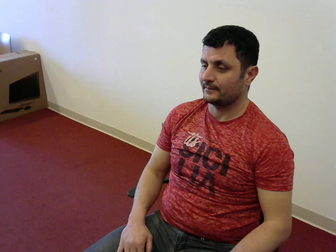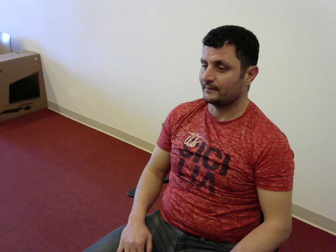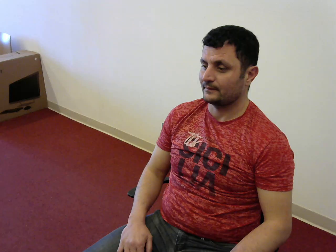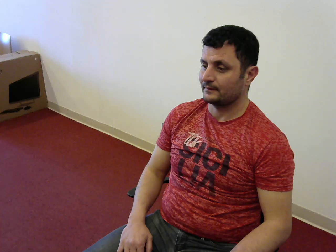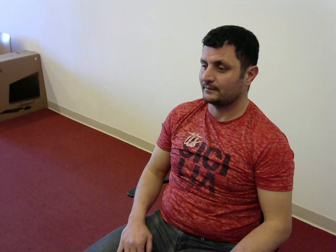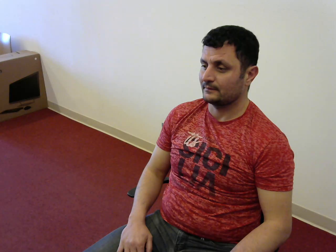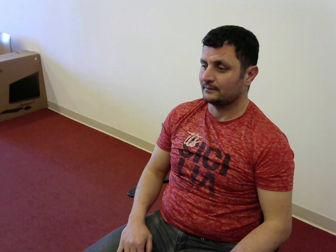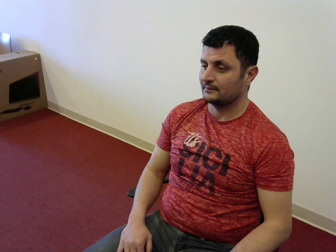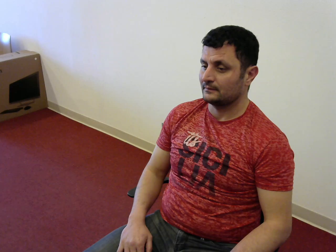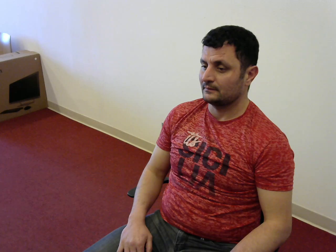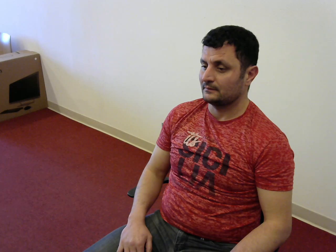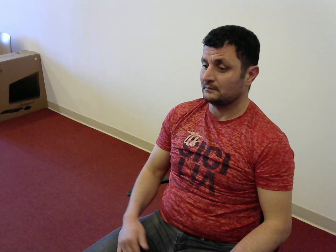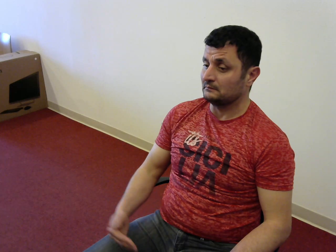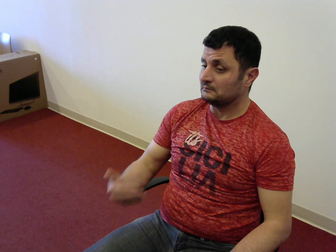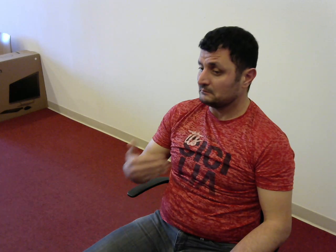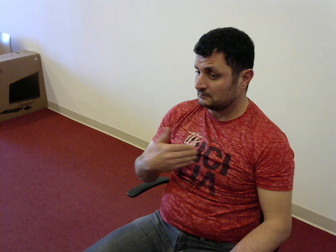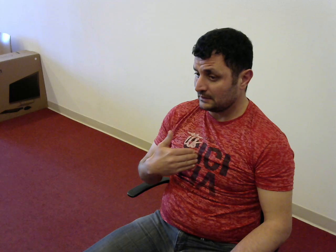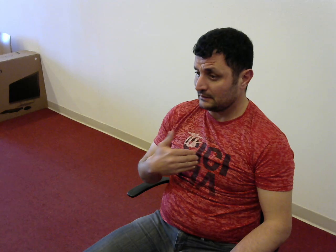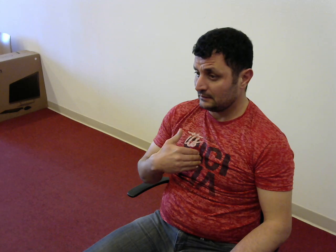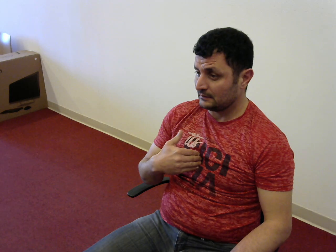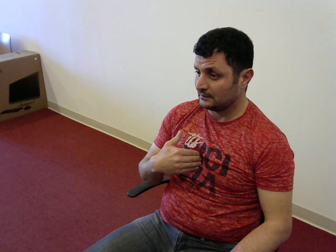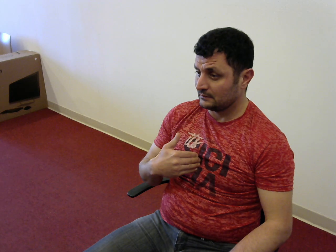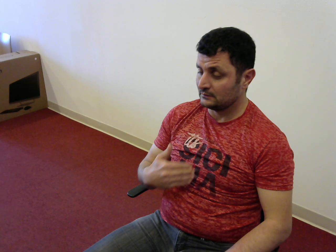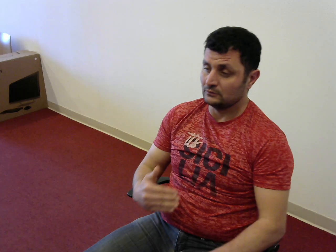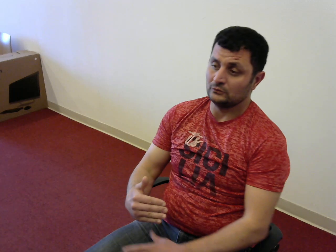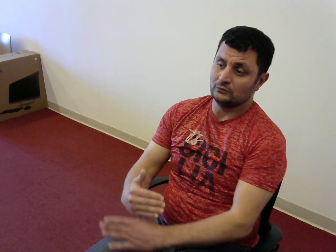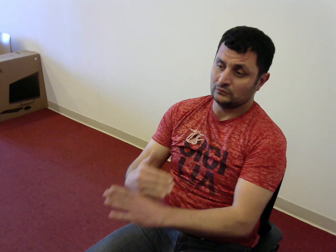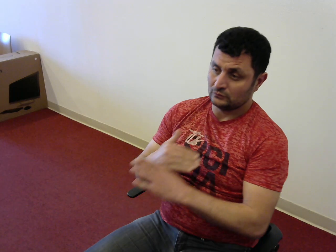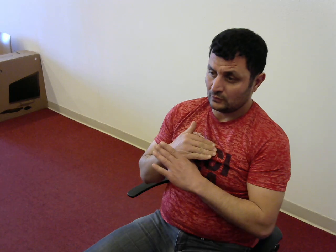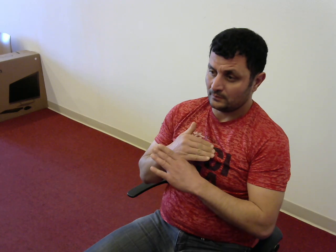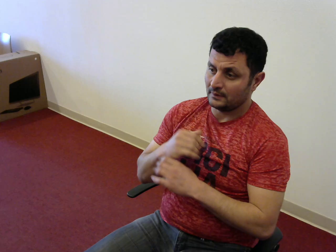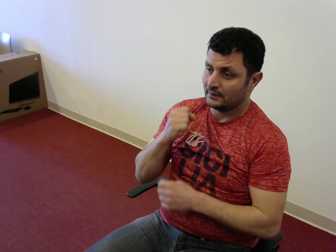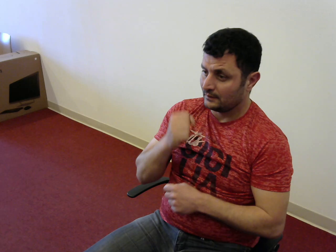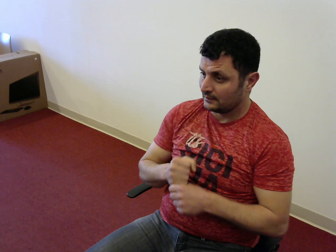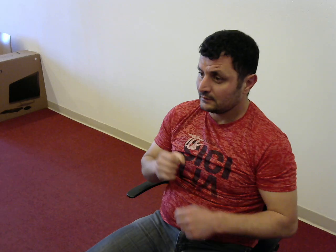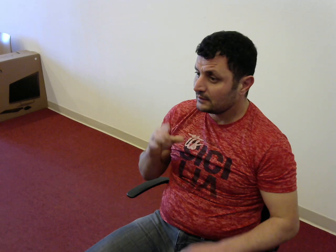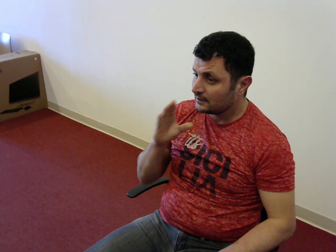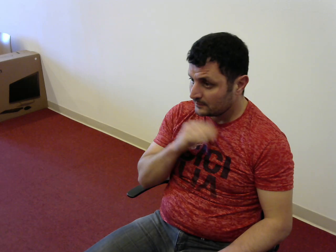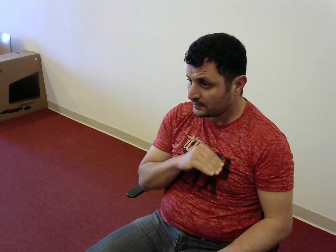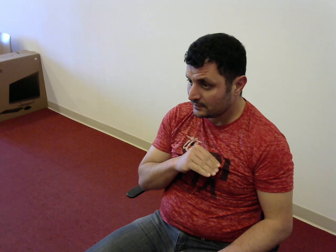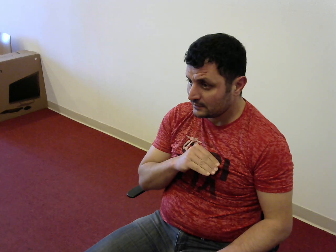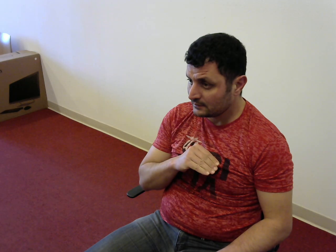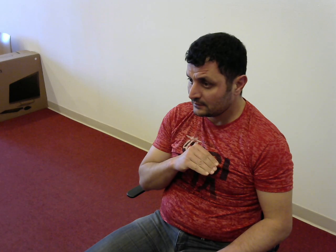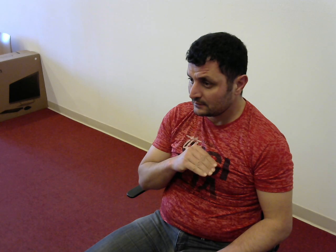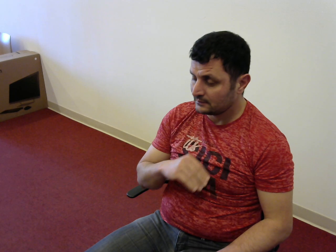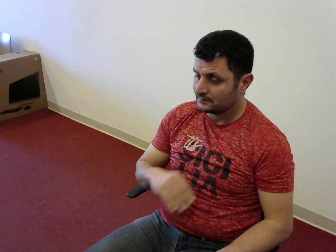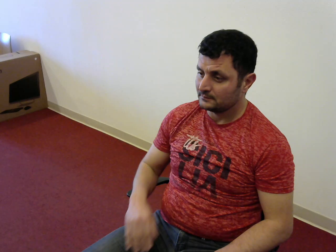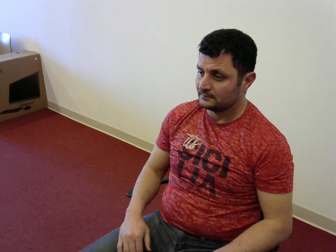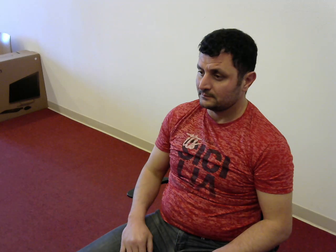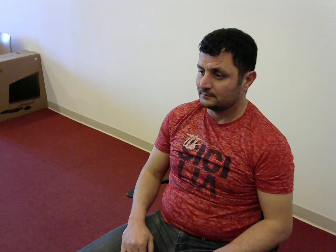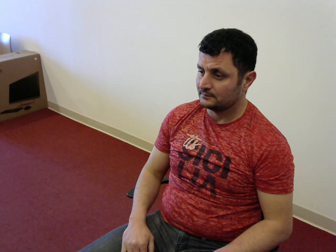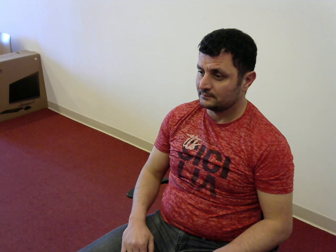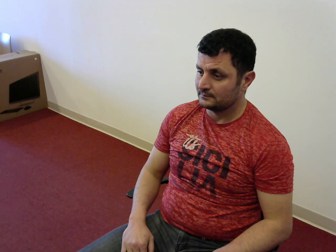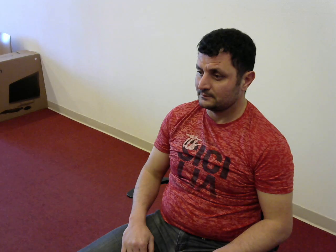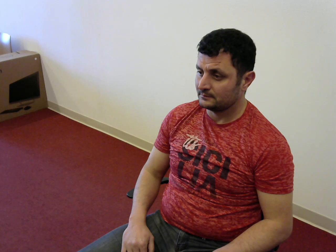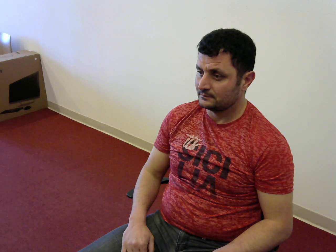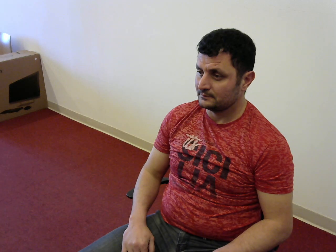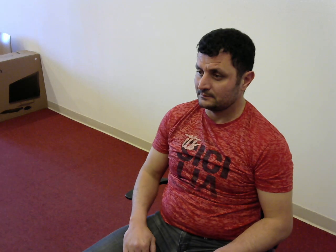Mənə kömək edə bilərsinizmi?